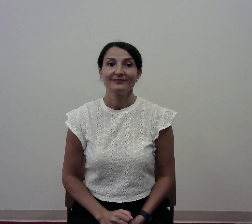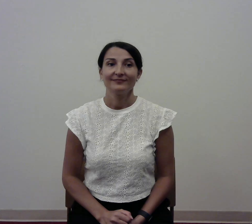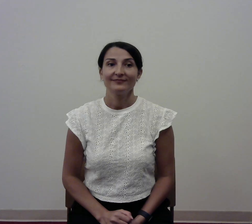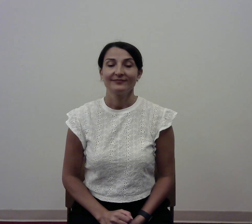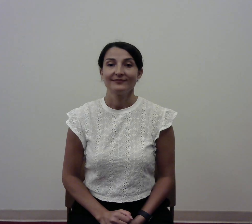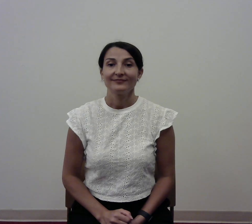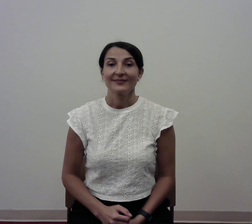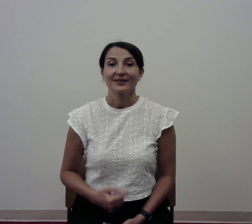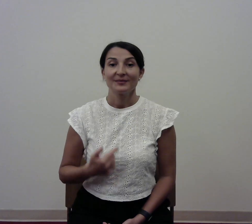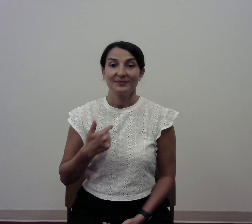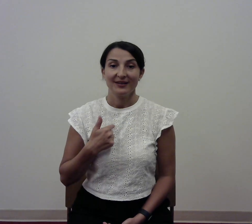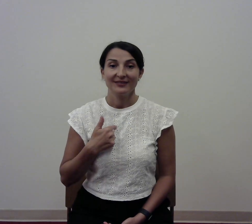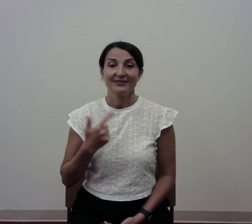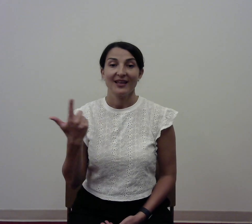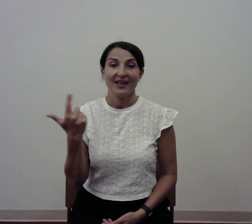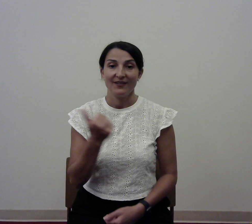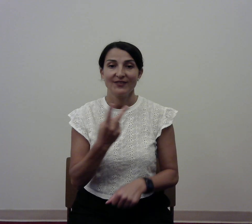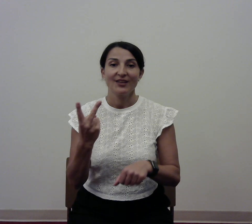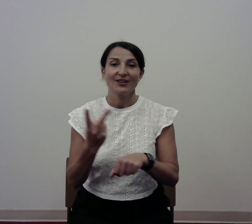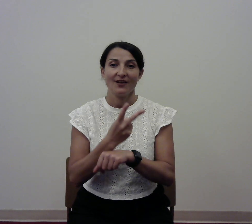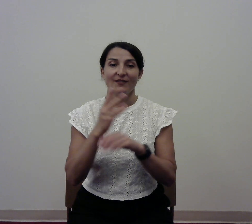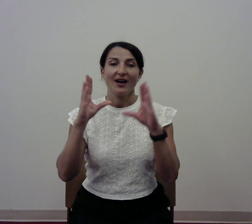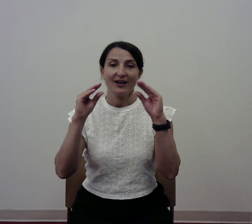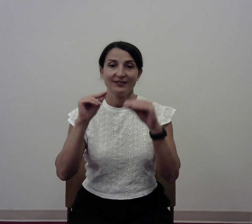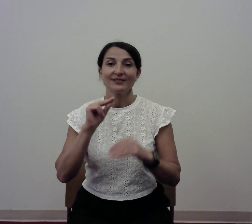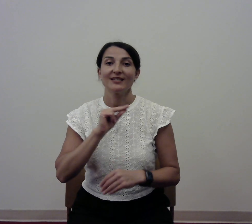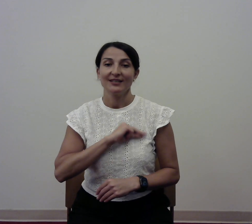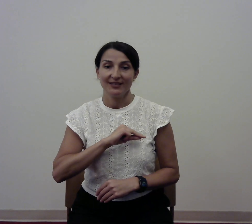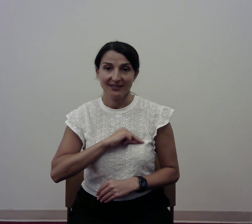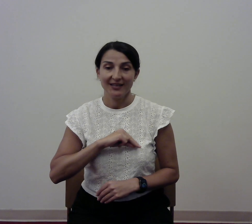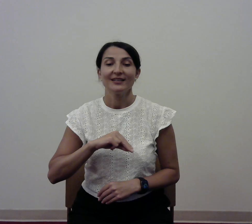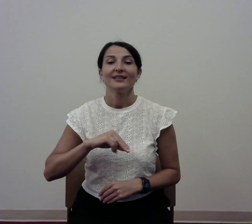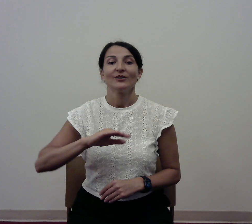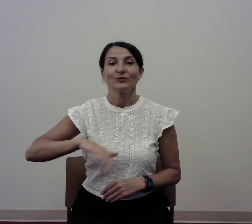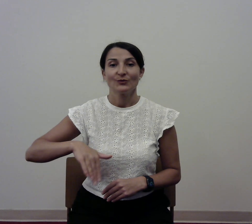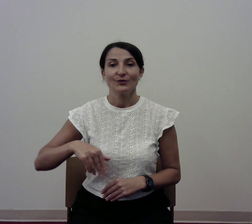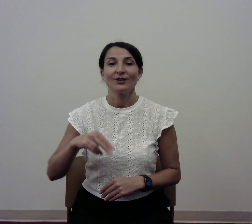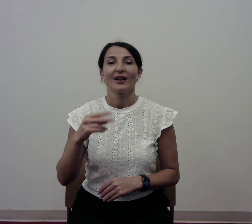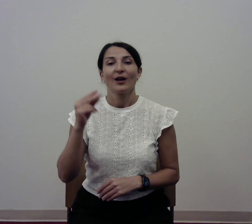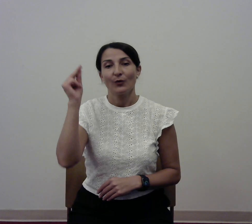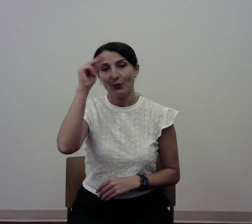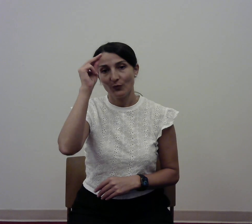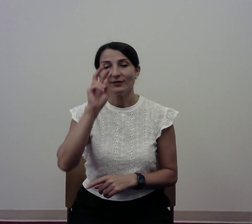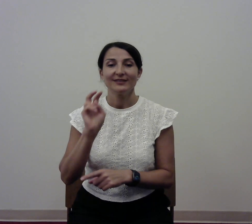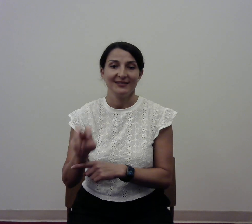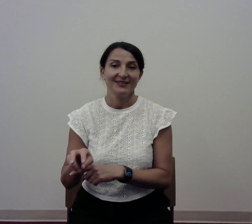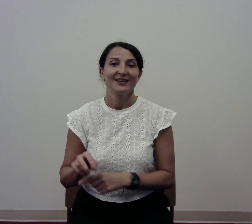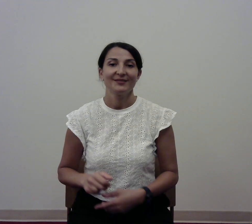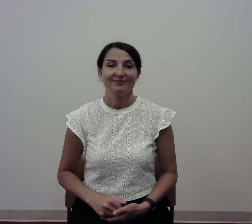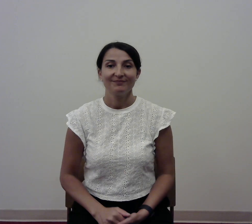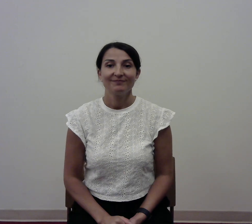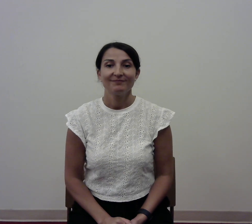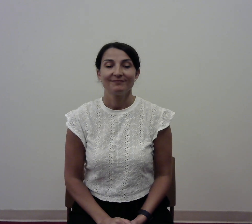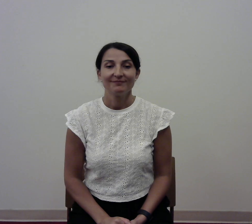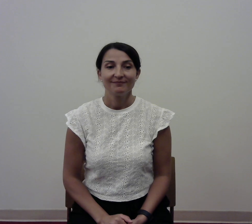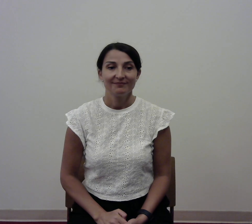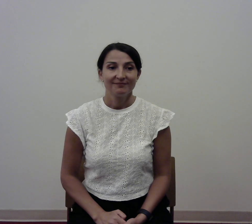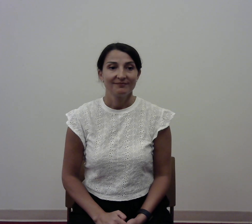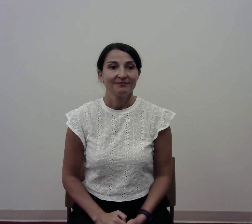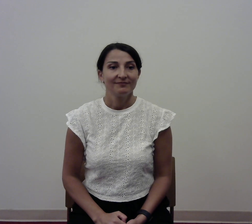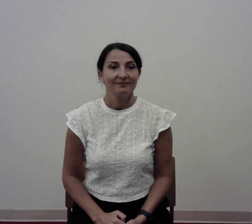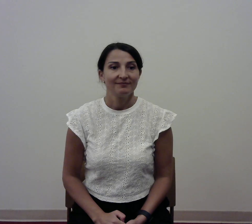Mən həftədə 2 dəfə axşam işdən sonra kursa gedirəm